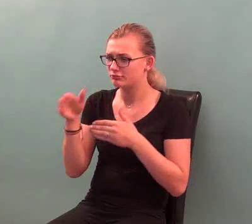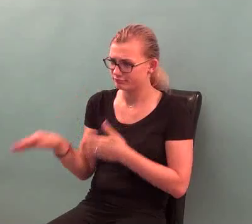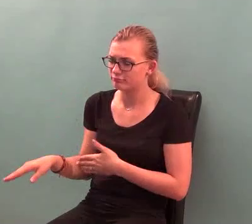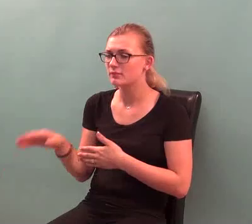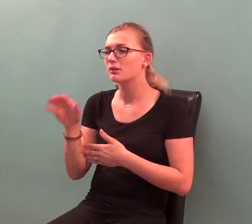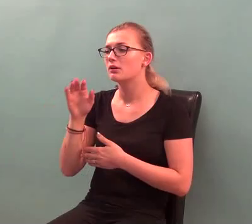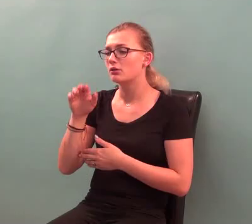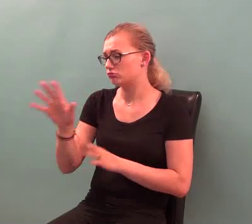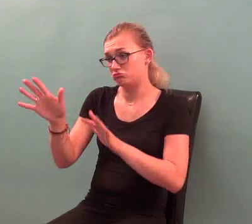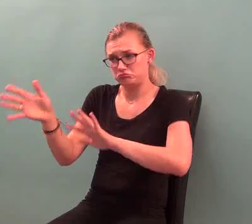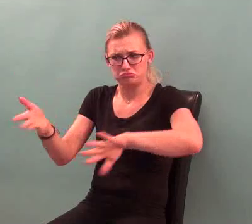Mówią mu; "Dobra, idź."